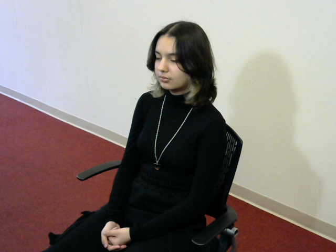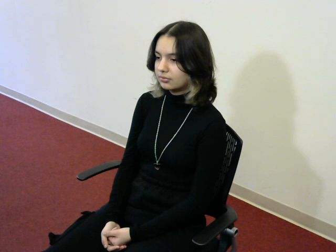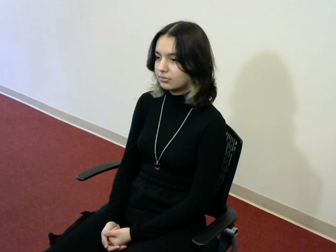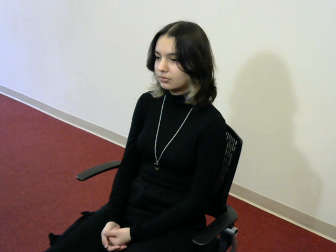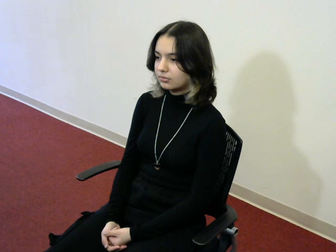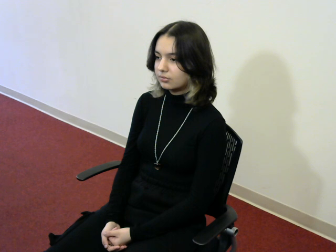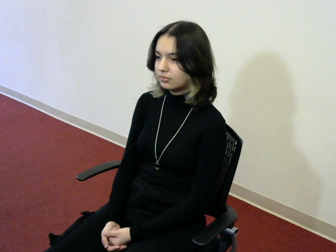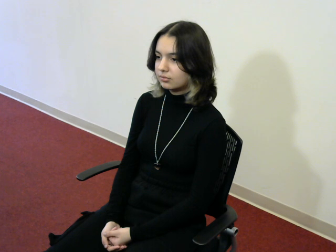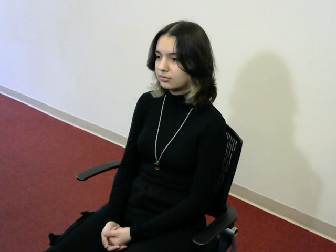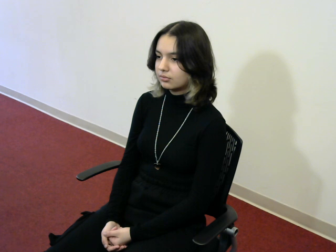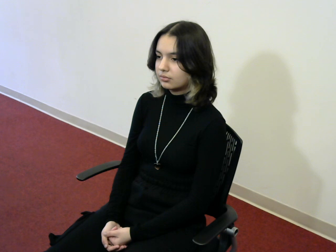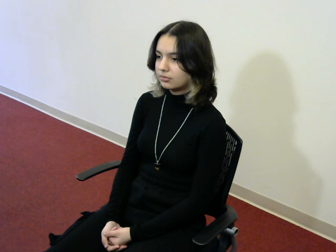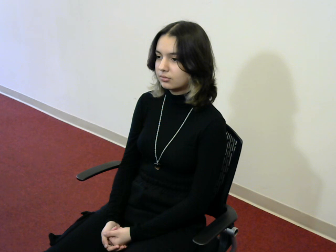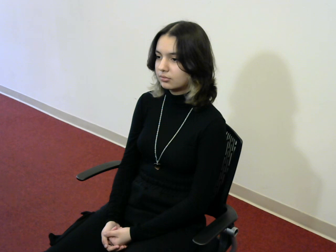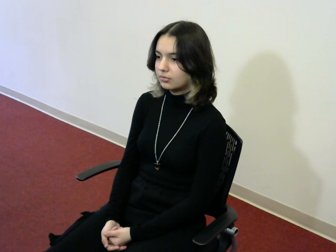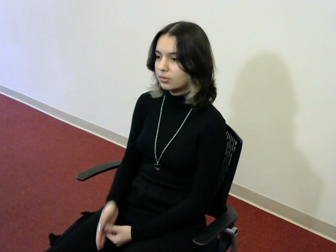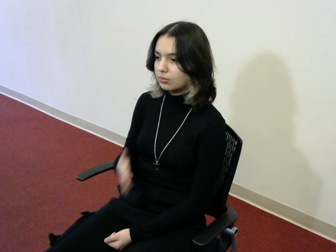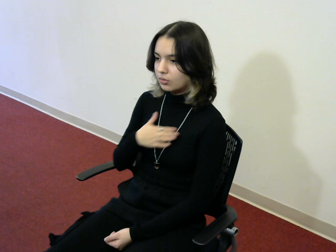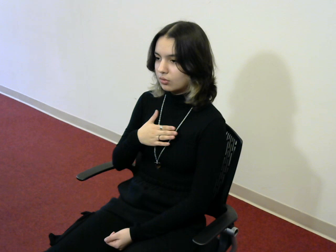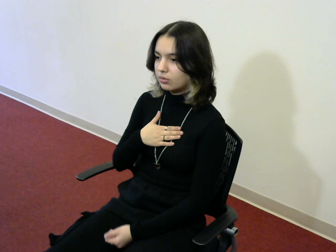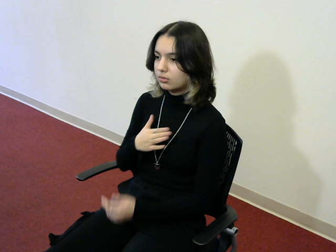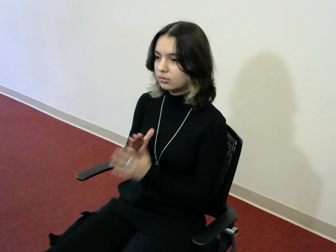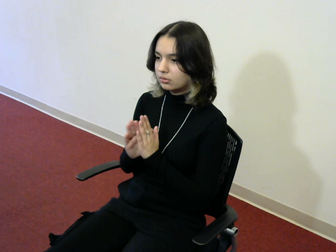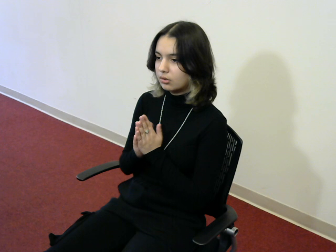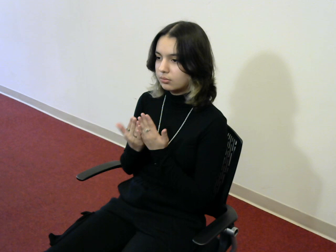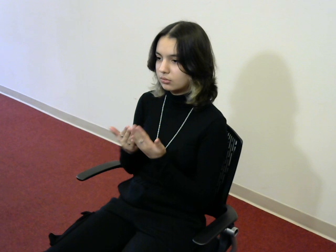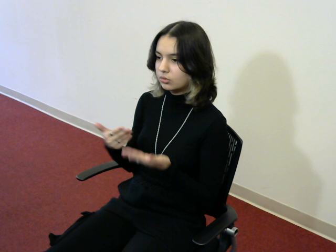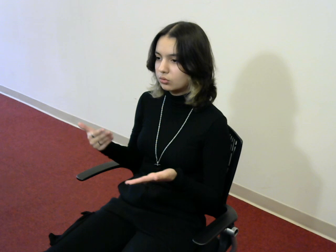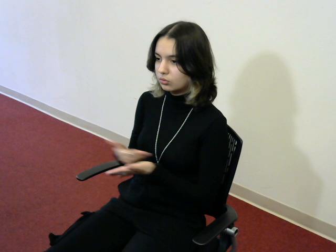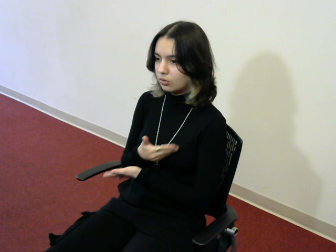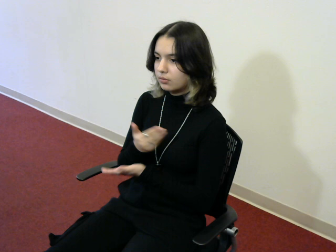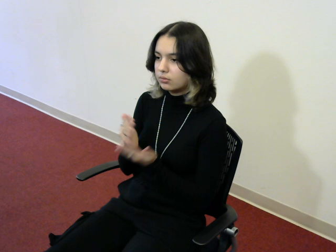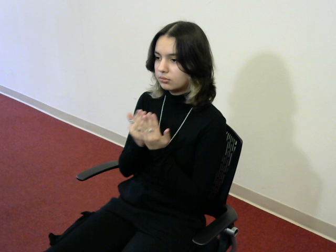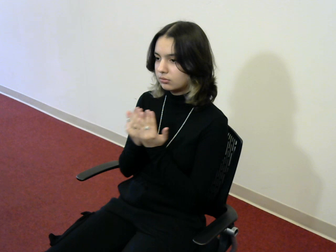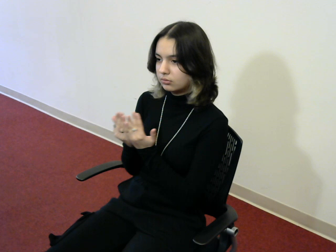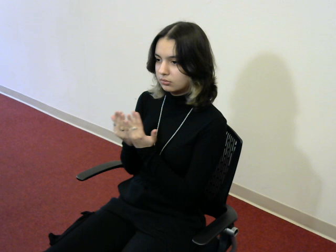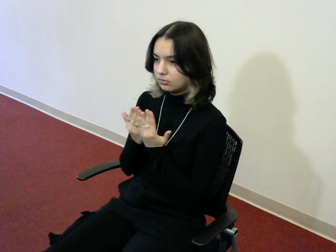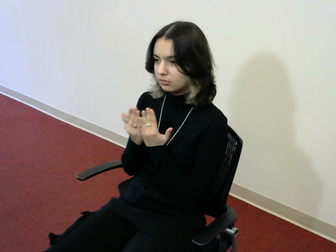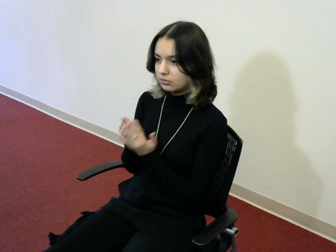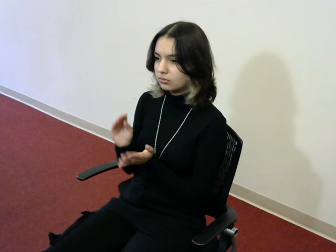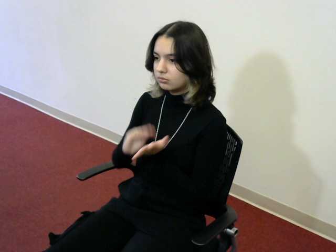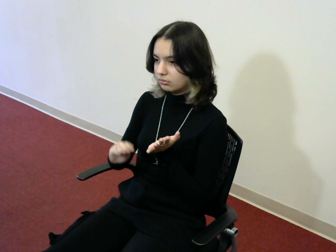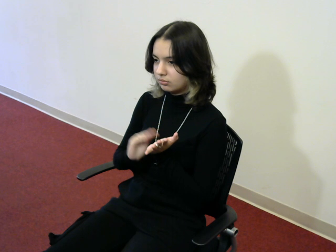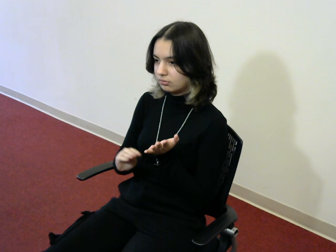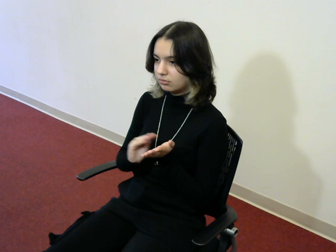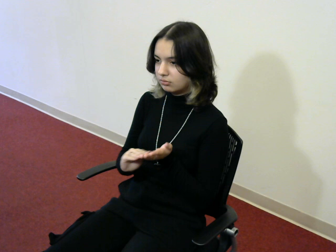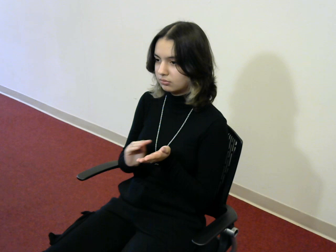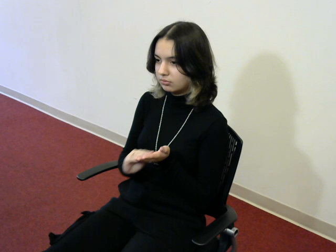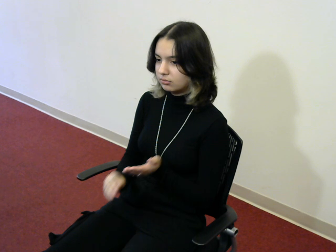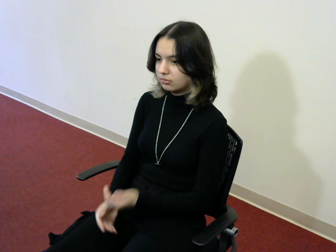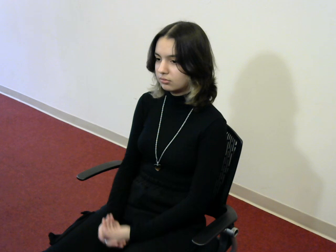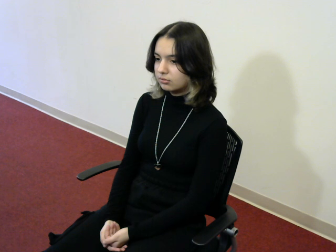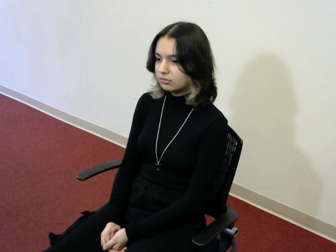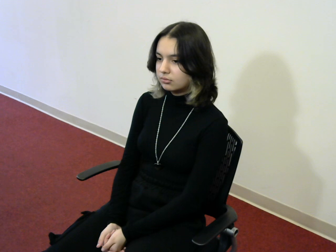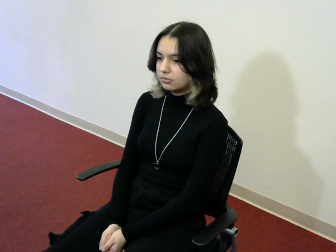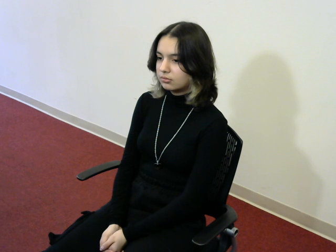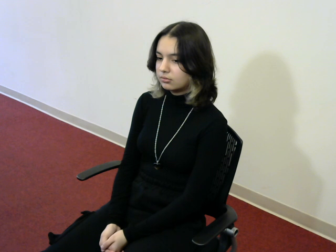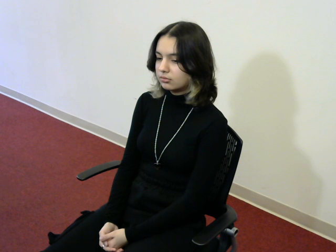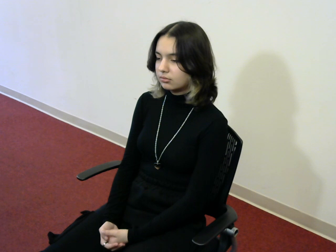Mən kitabı yenidən oxuyub, təkrarlamalıyam